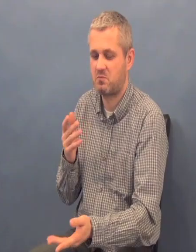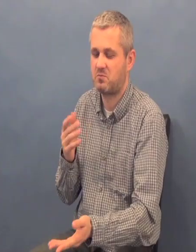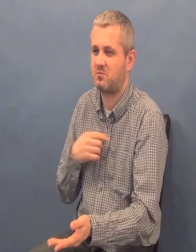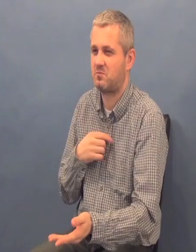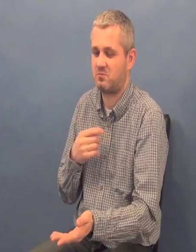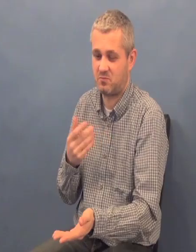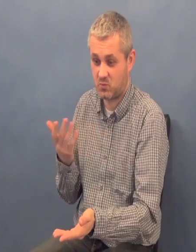Obojętnie.